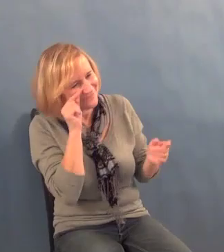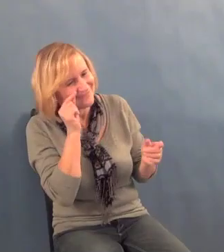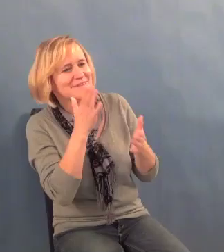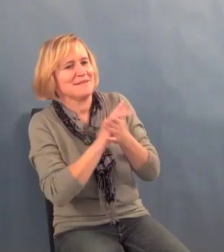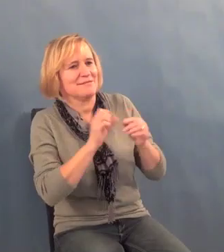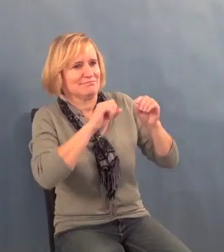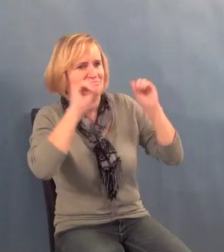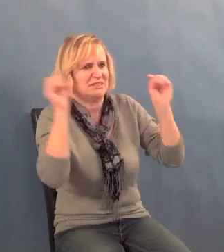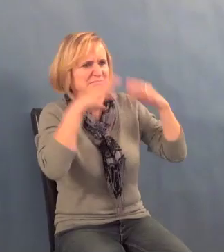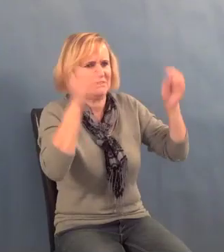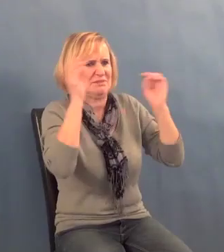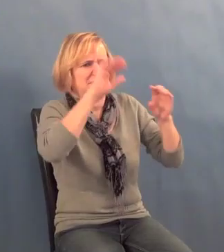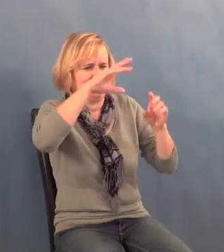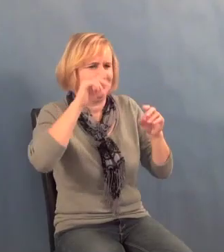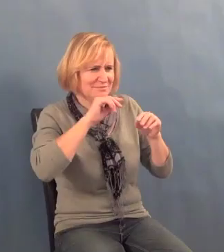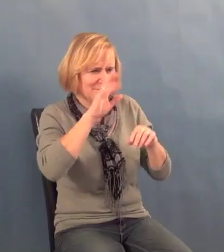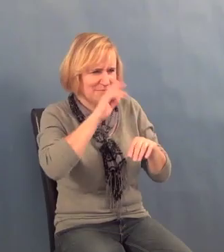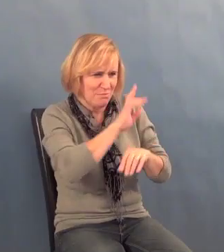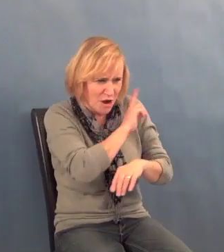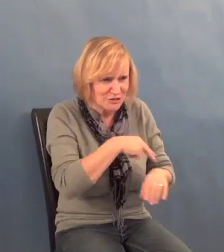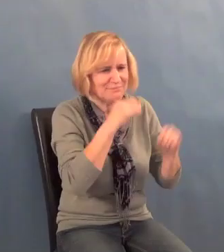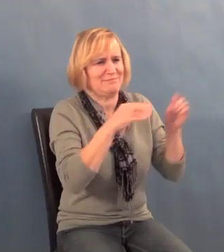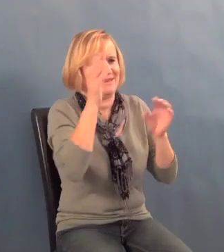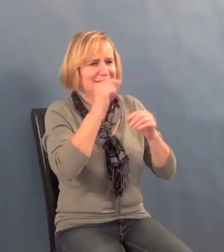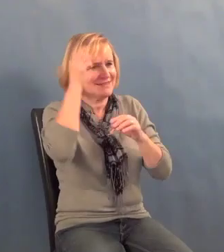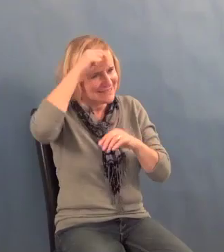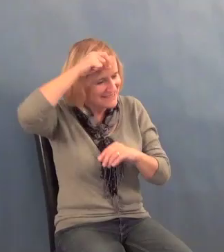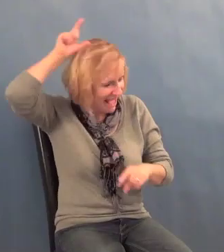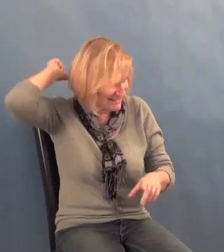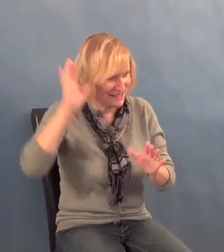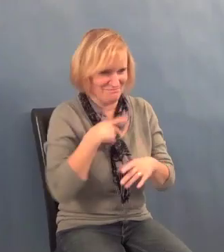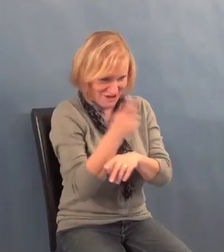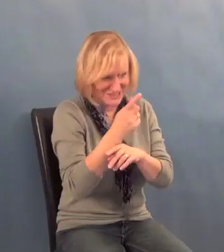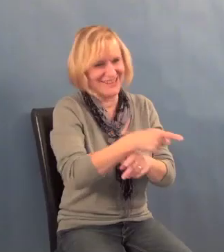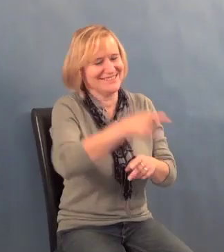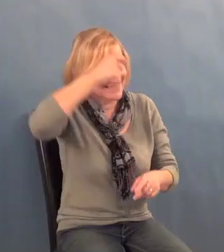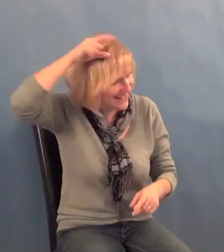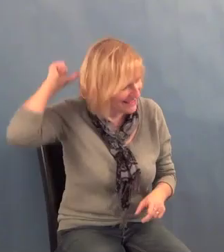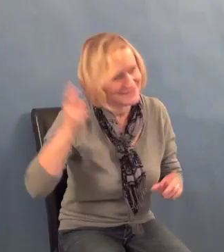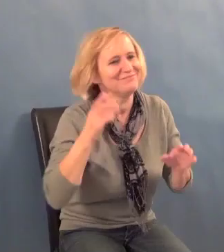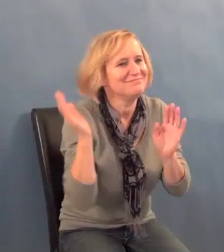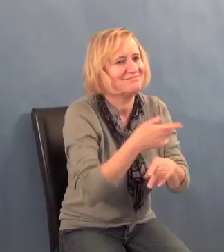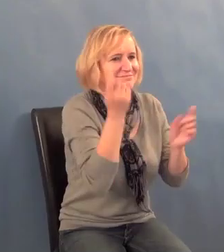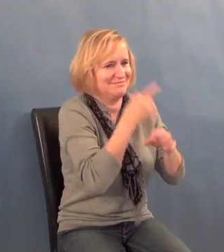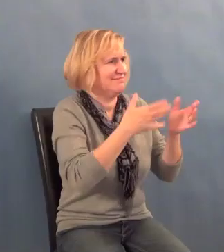Nagle włączył się alarm, przyjechała policja i straż pożarna.